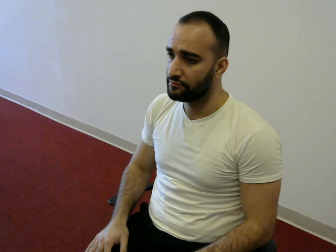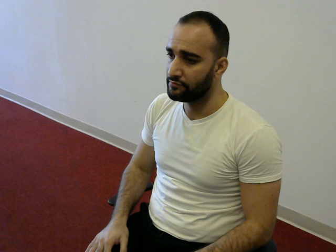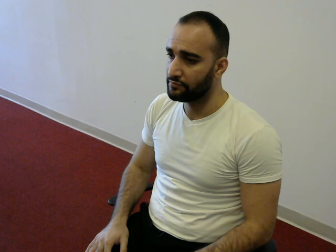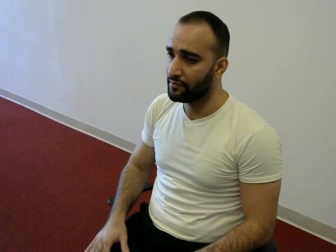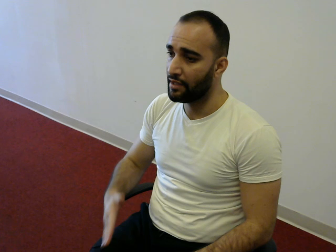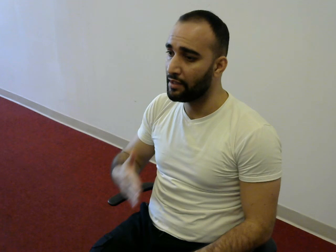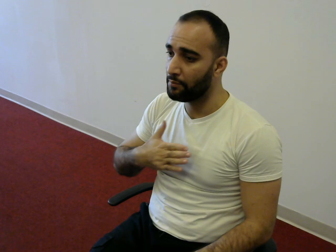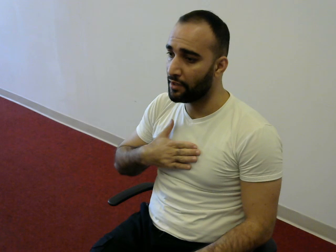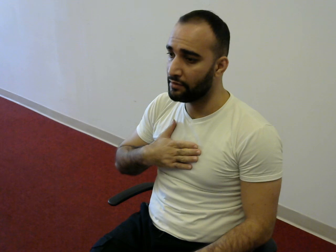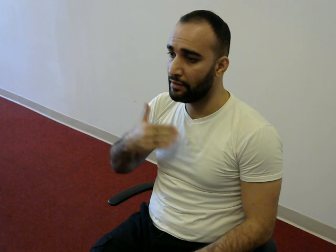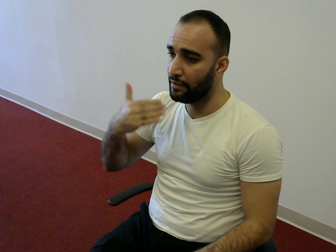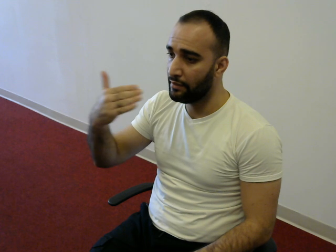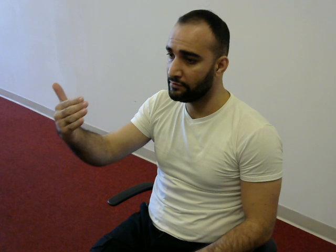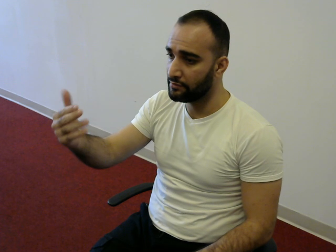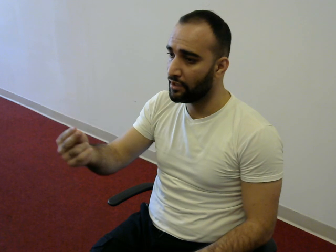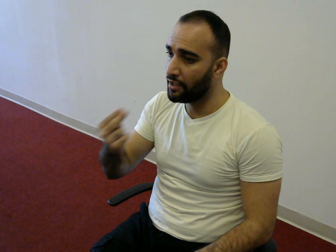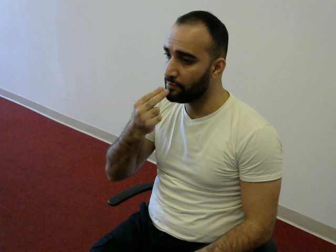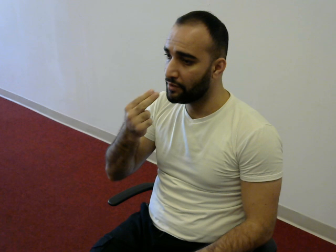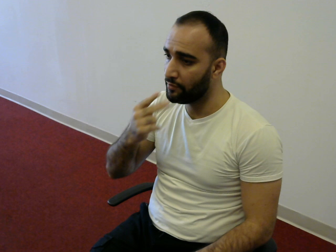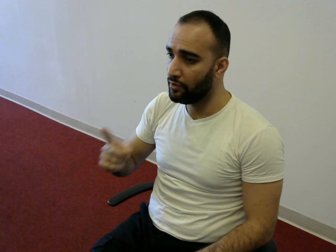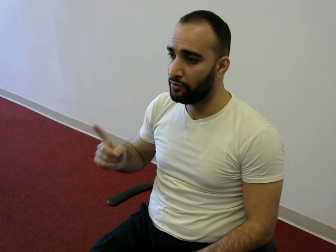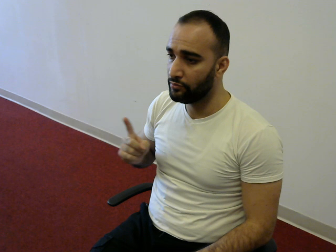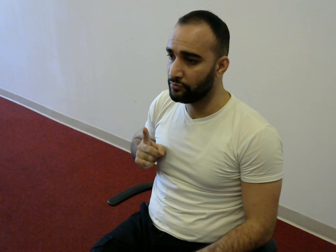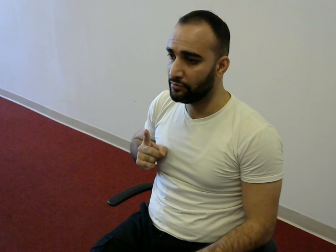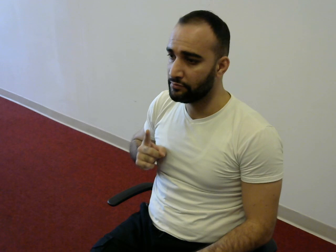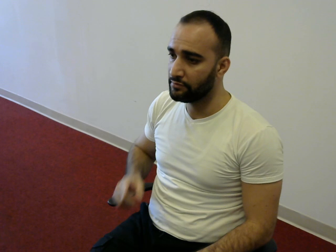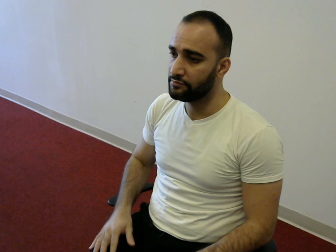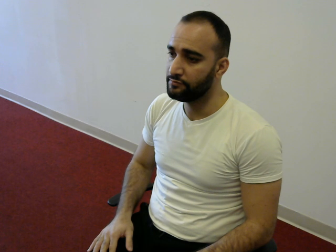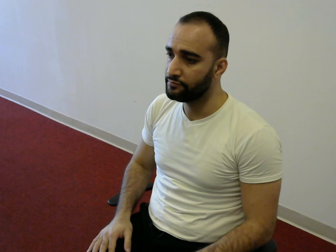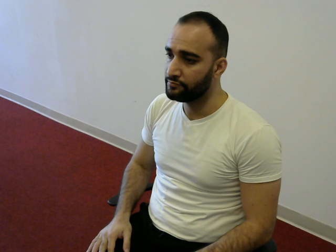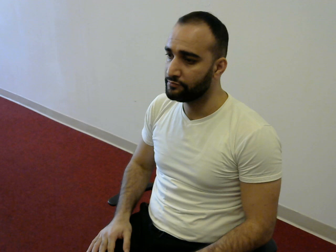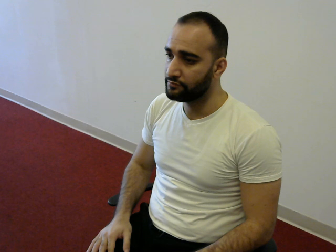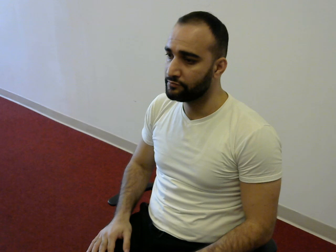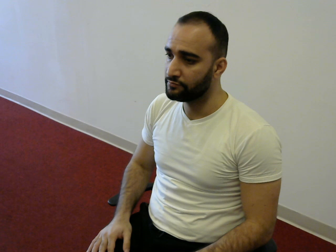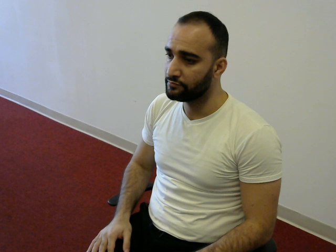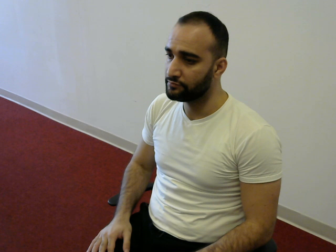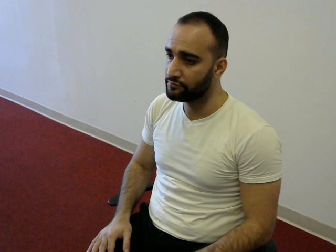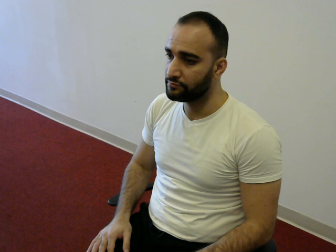Mən sizi naharda gözləyəcəm